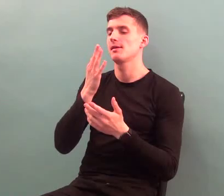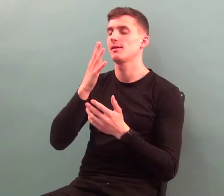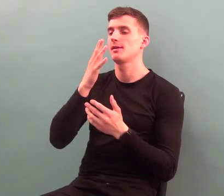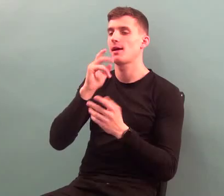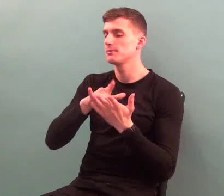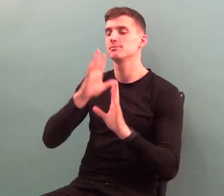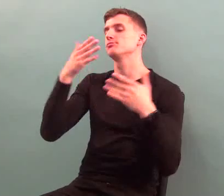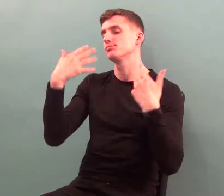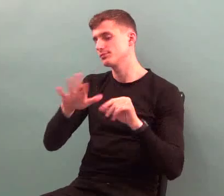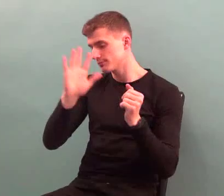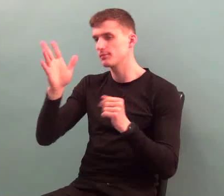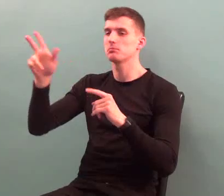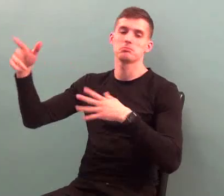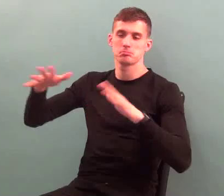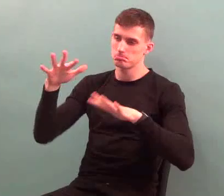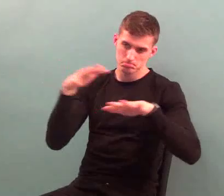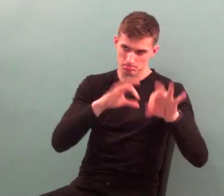Sytuacja się wyjaśniła, wszyscy wrócili do budynku.